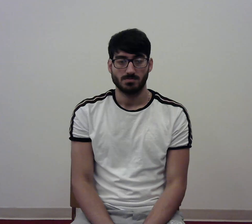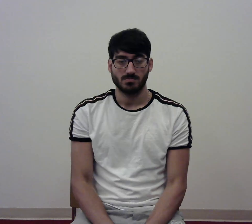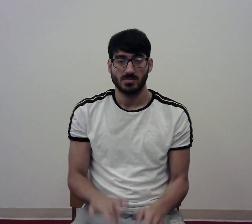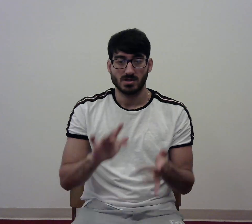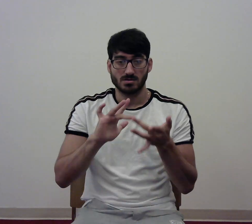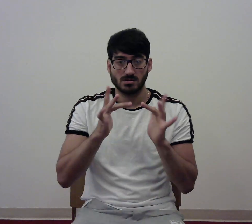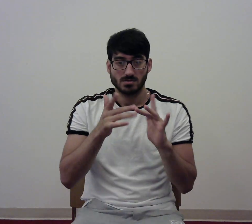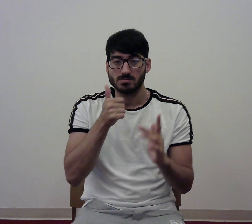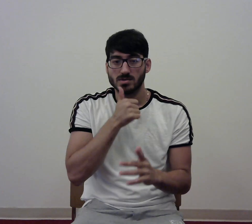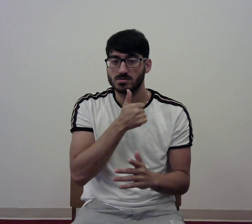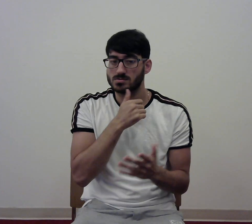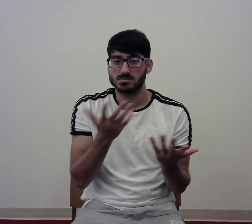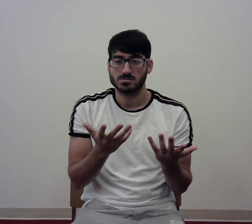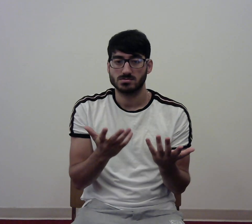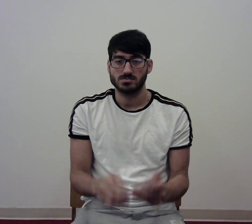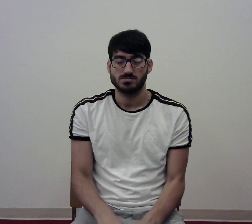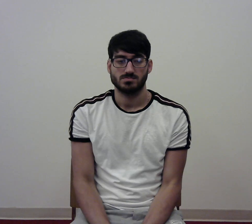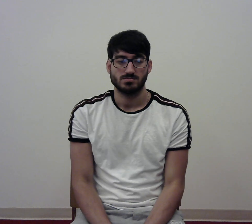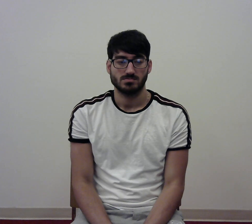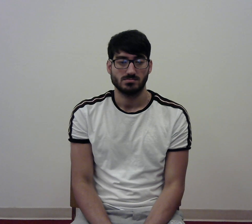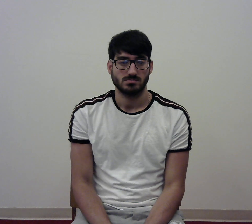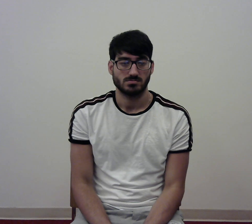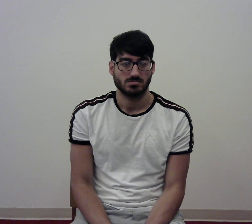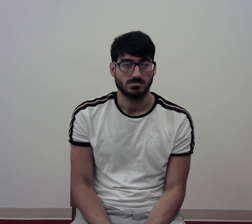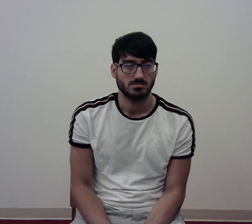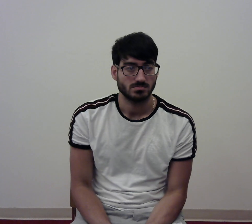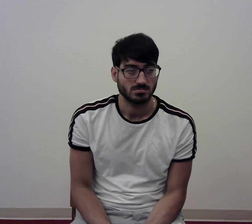WiFi-ın parolu nədir?